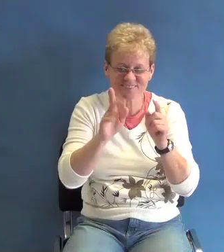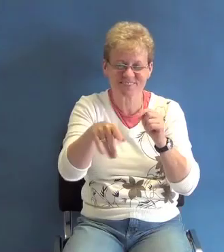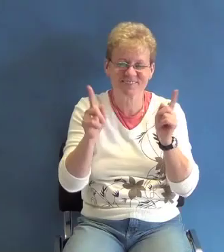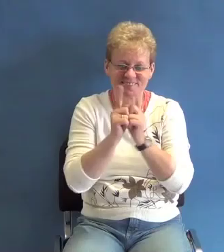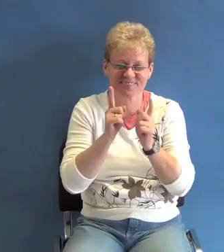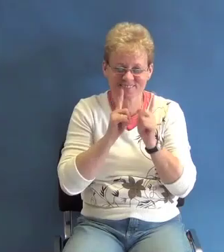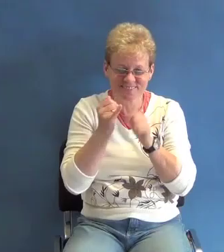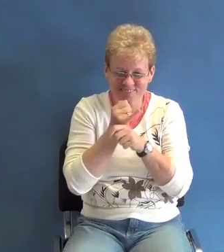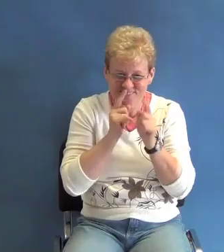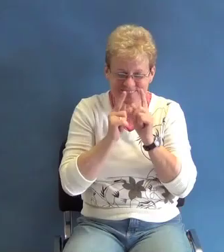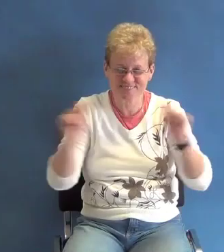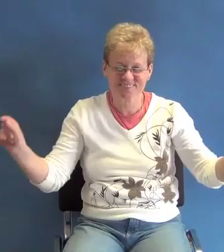Spotkać się, porozmawiać, kawa, porozmawiać i pójść sobie.